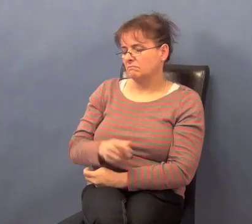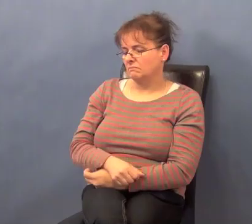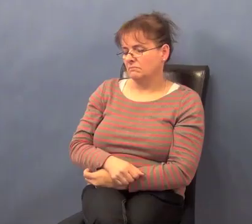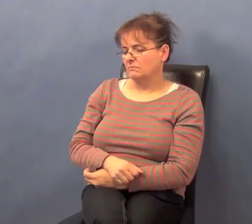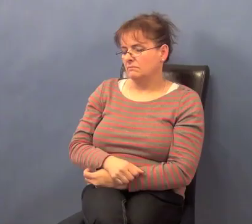Tak.